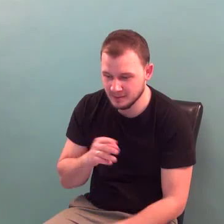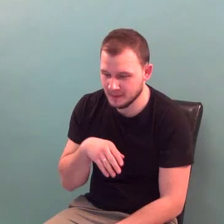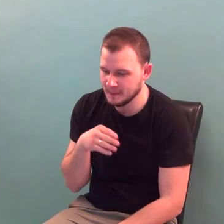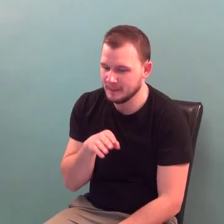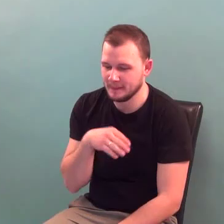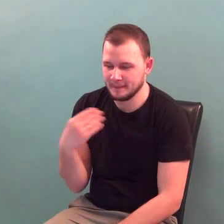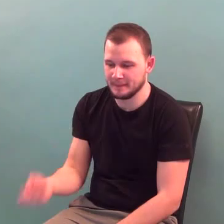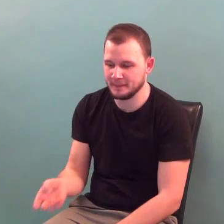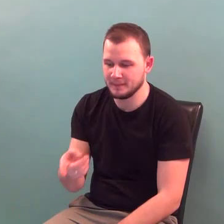Następny.